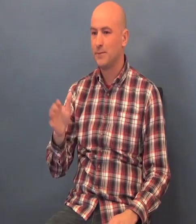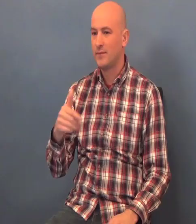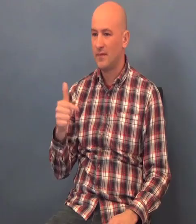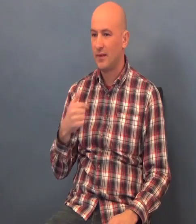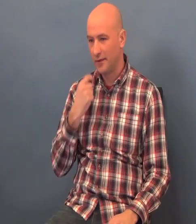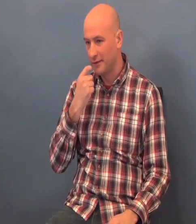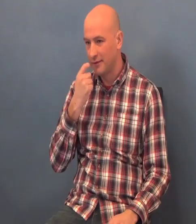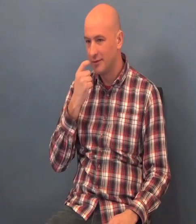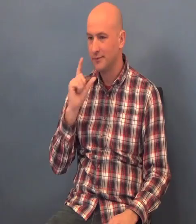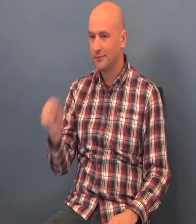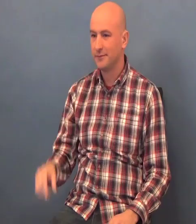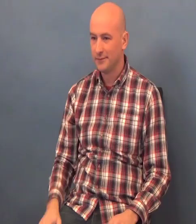Jestem zajęty, idę do dentysty.